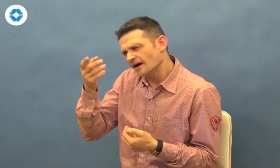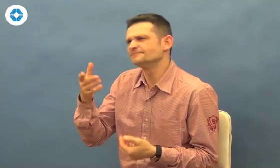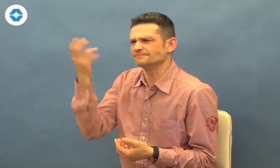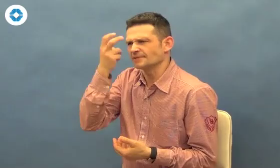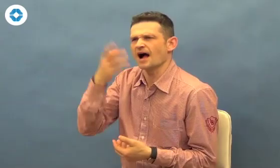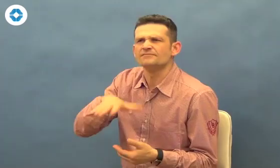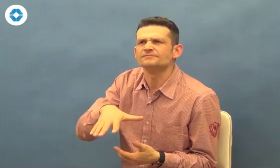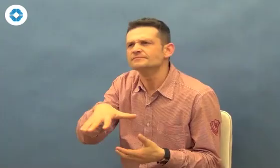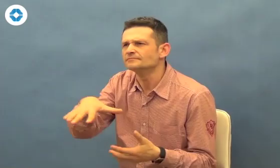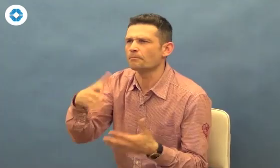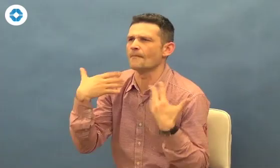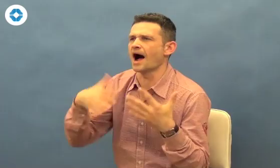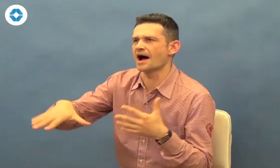Jest ciekawy i chodzi po parku.